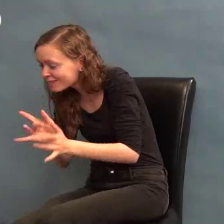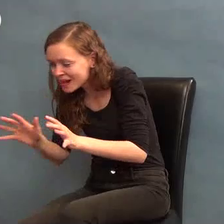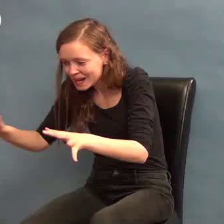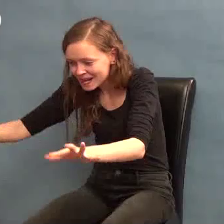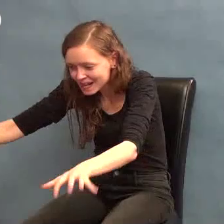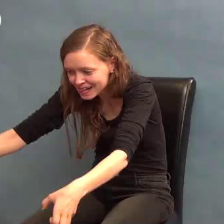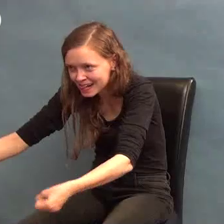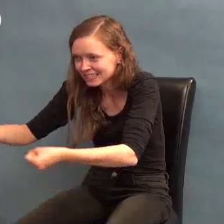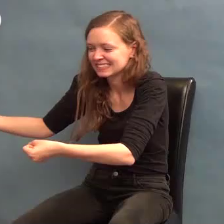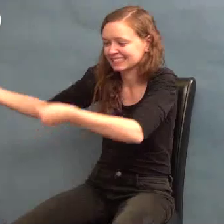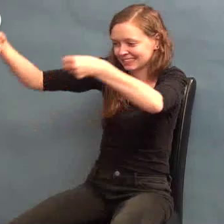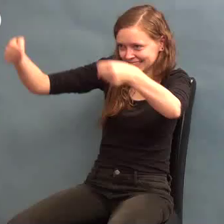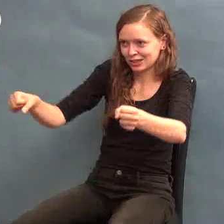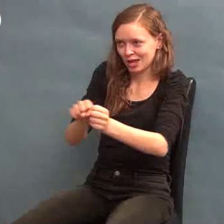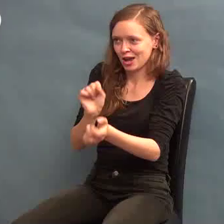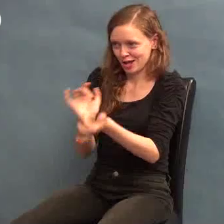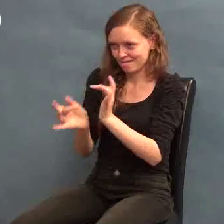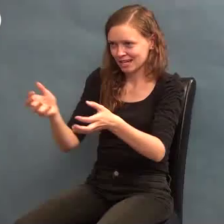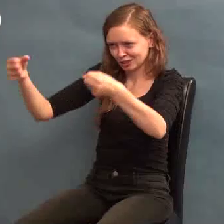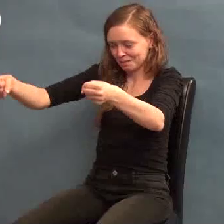Bierze kosz i stawia na rowerze przed sobą.